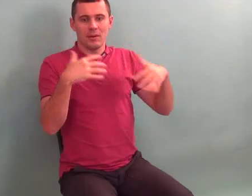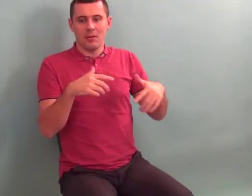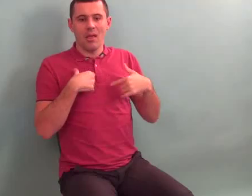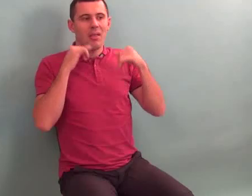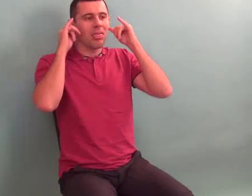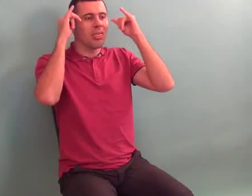On mówi, że jest Głuchy.